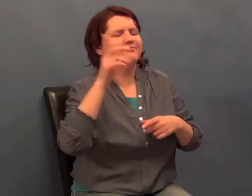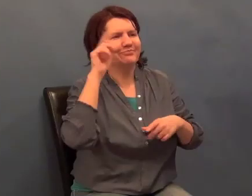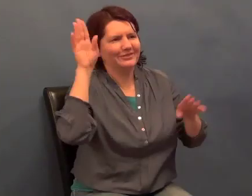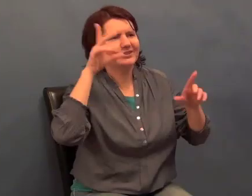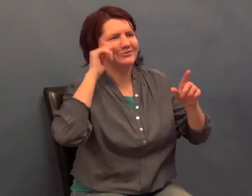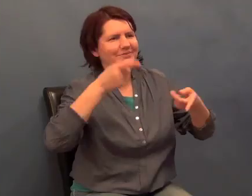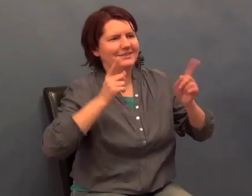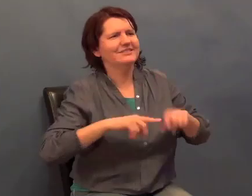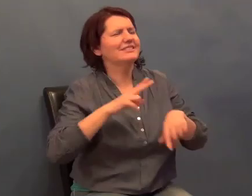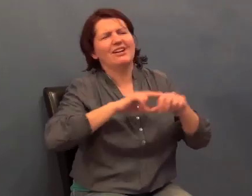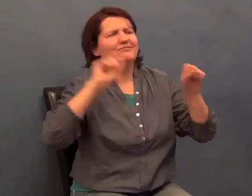Śpi. Myszka Miki śpi na łóżku.